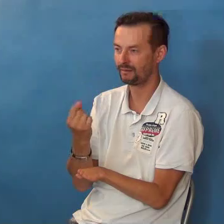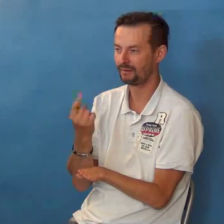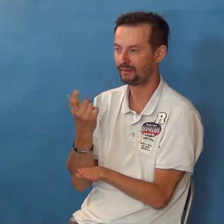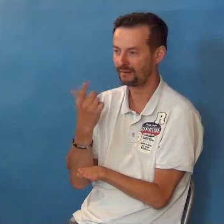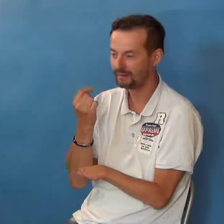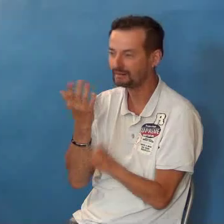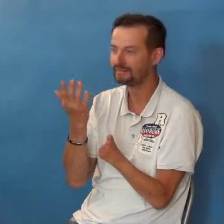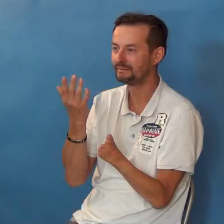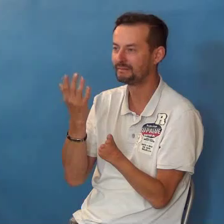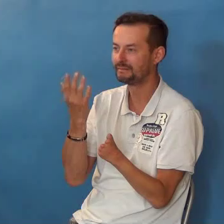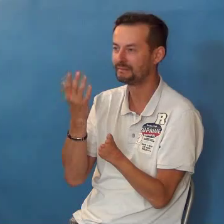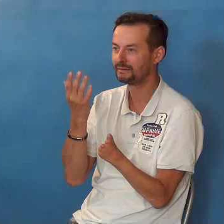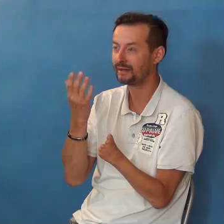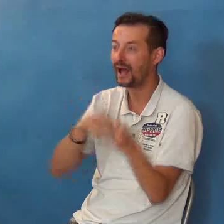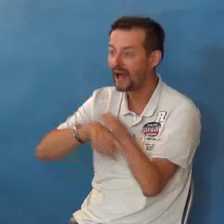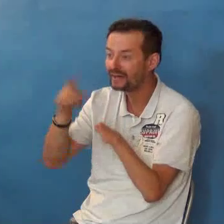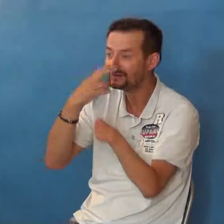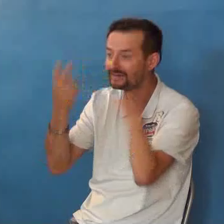Uciekła i szukali jej.